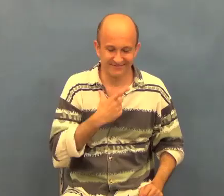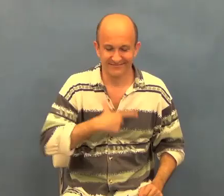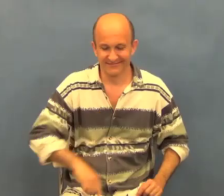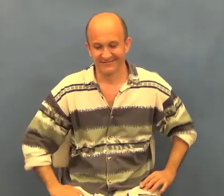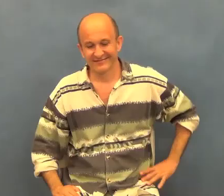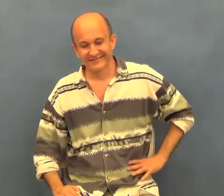Aha.